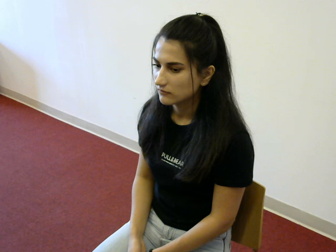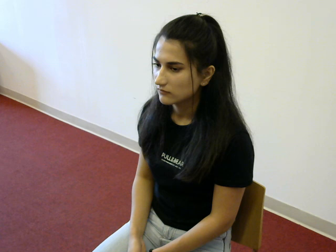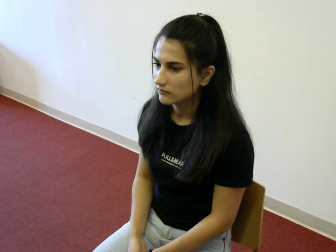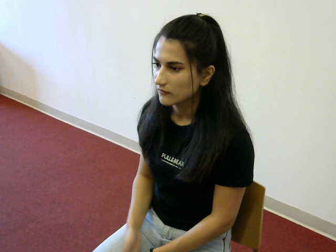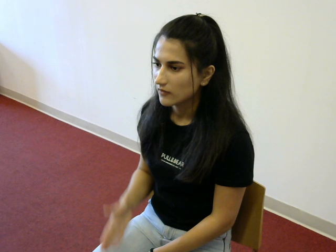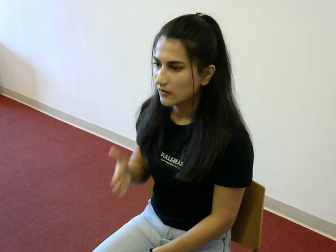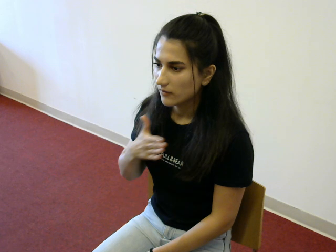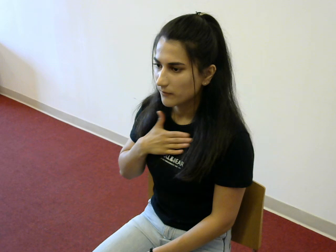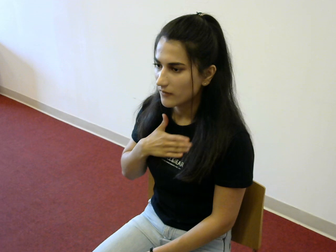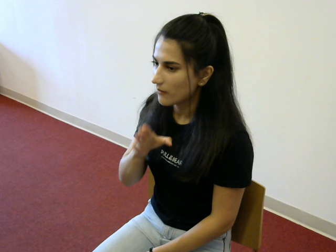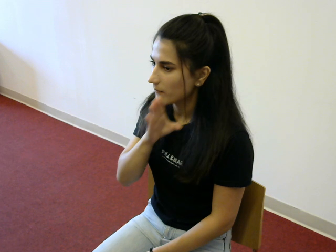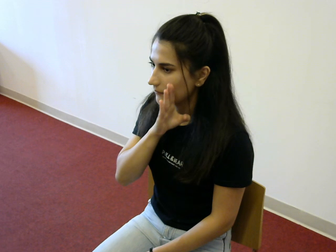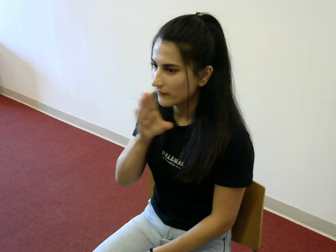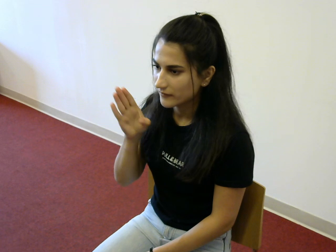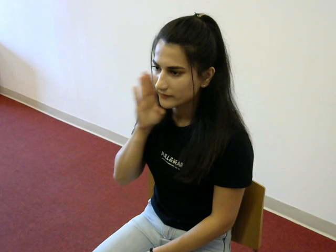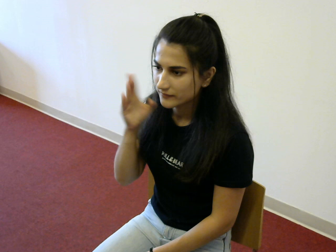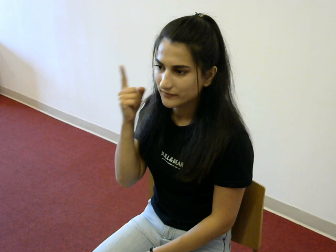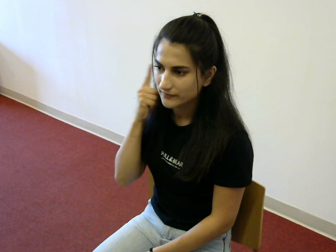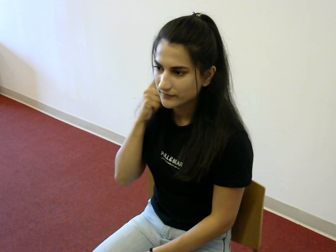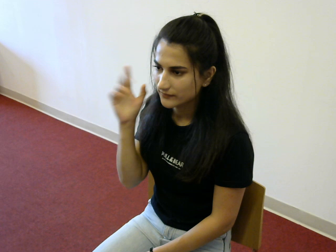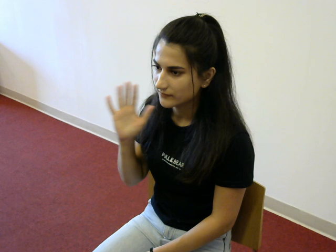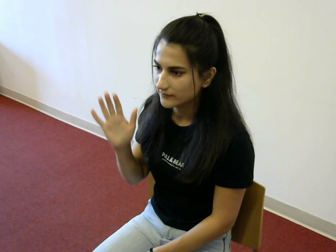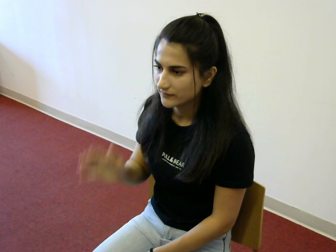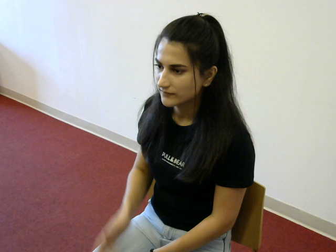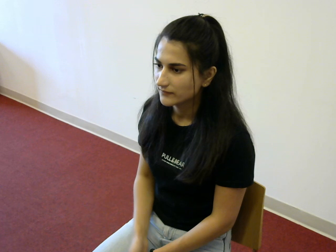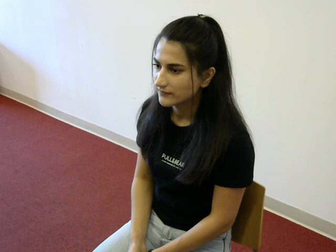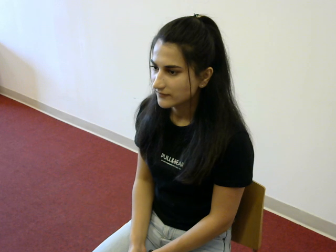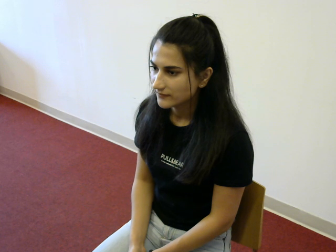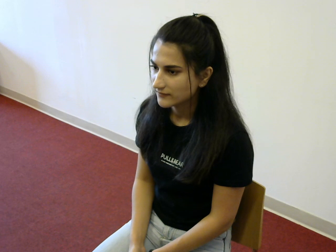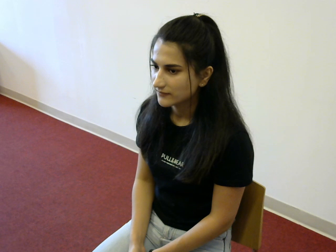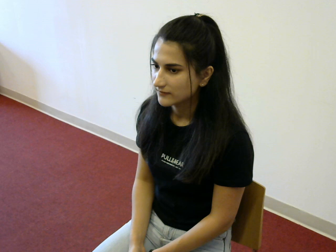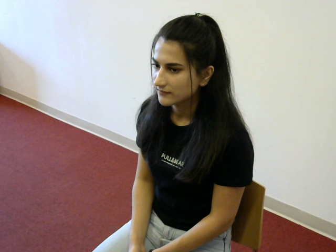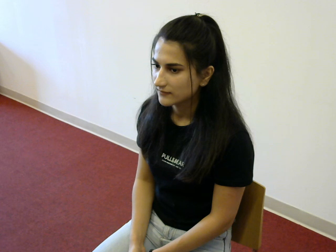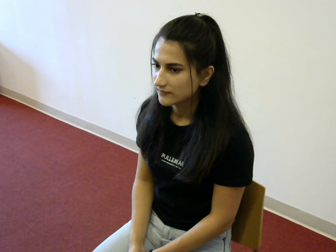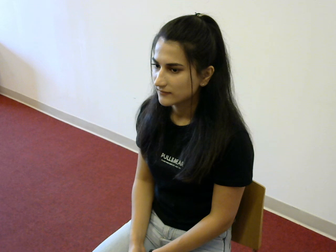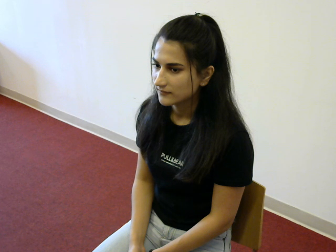Mənim anam eşitmir